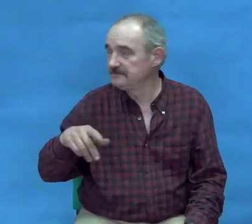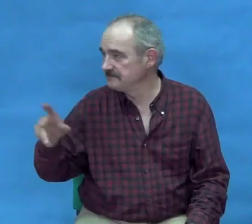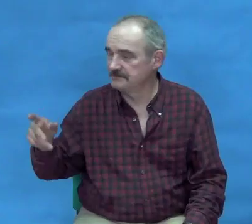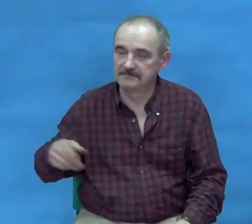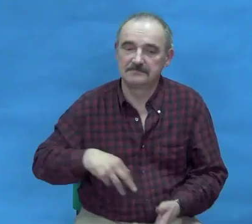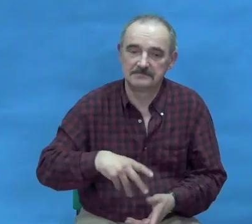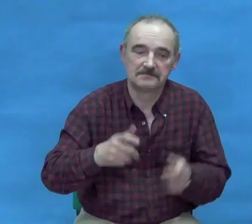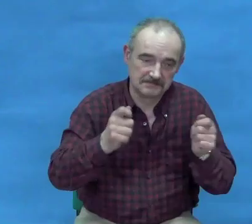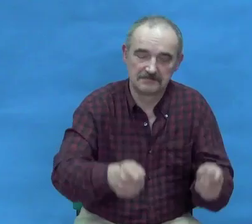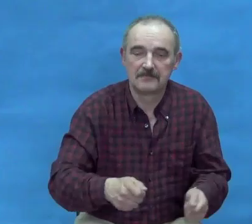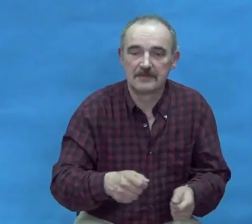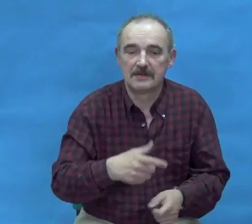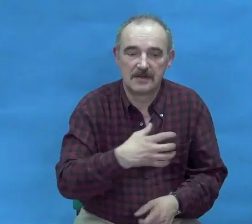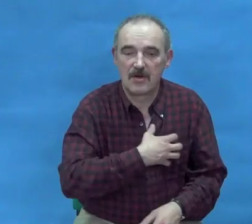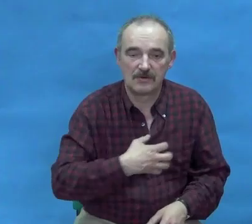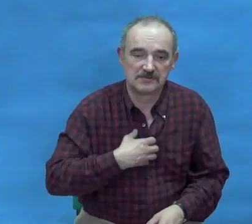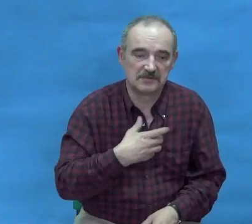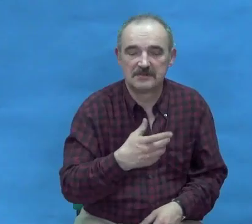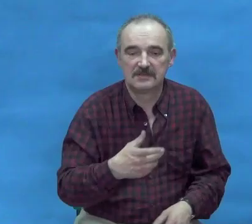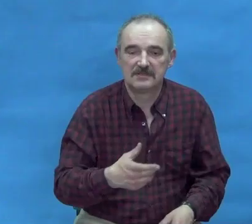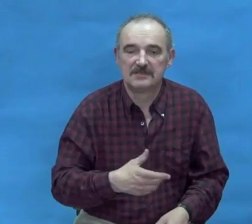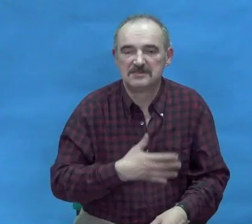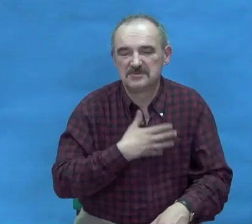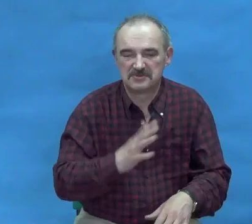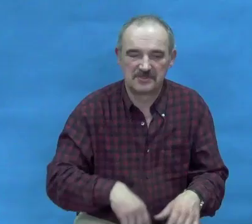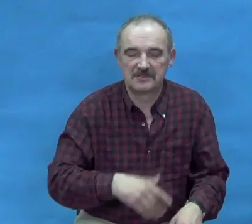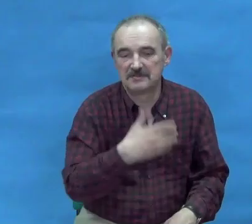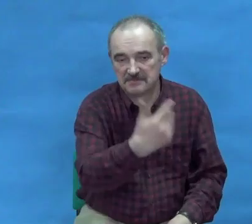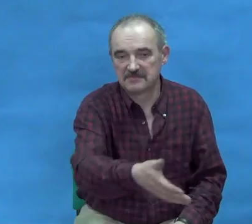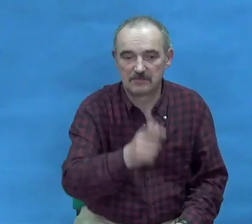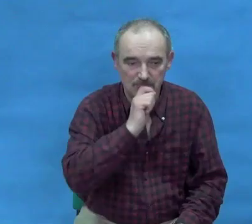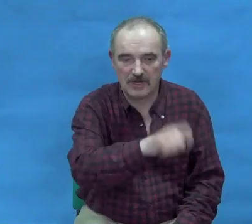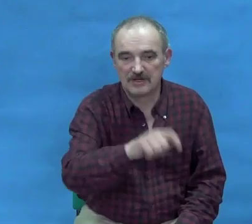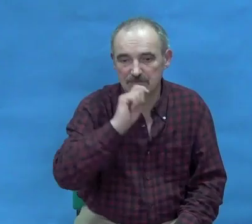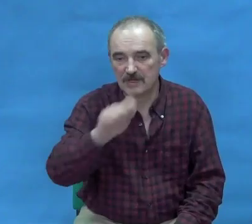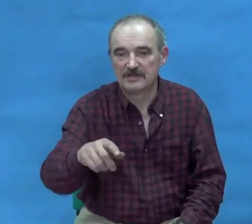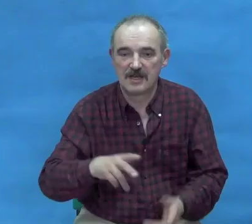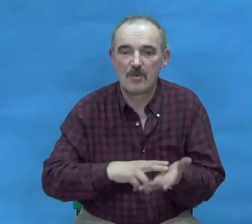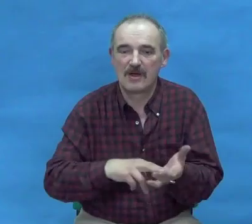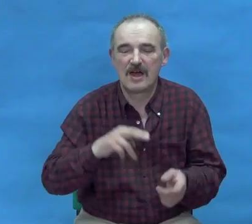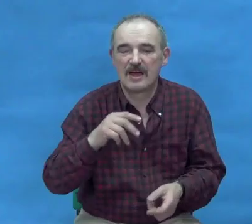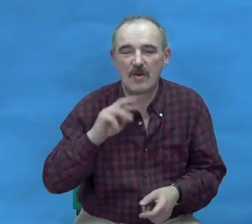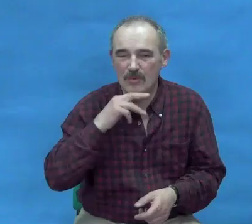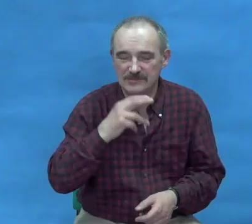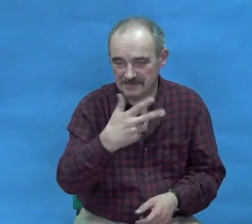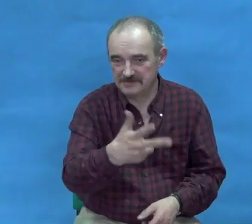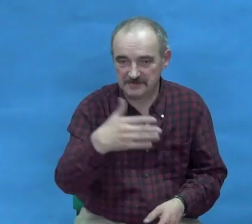Chłopak wrócił, oddali mu kapelusz, dał trzem chłopcom po jednej gruszce.